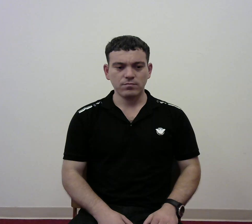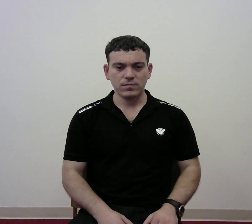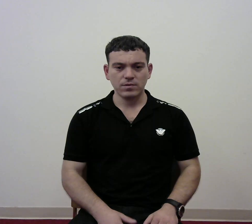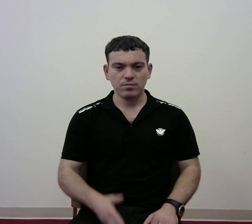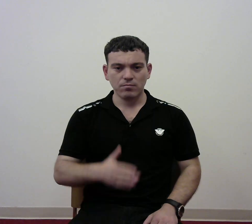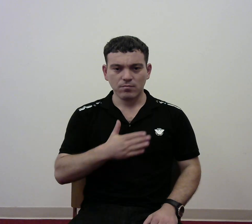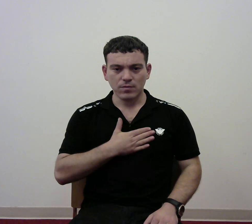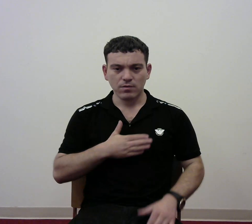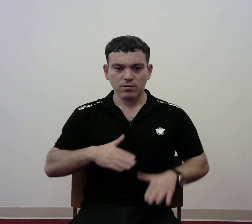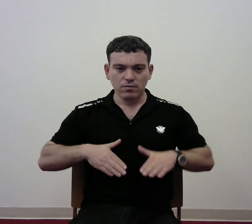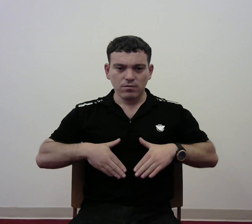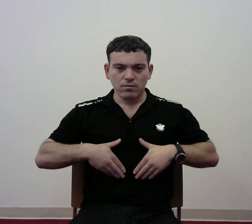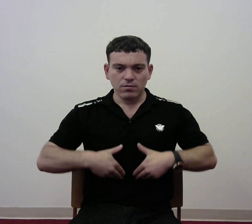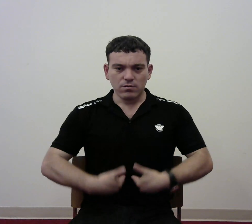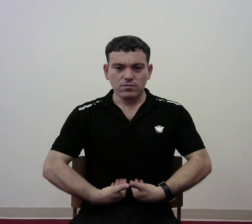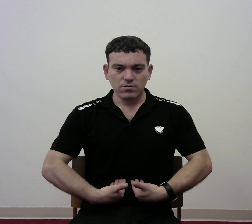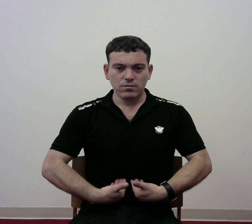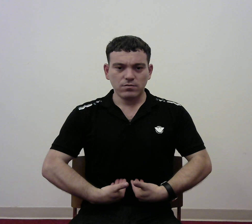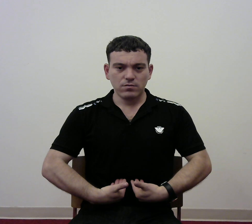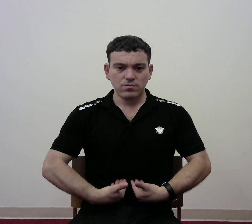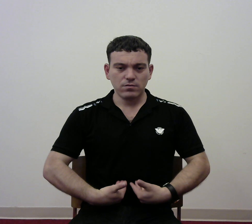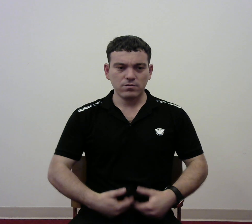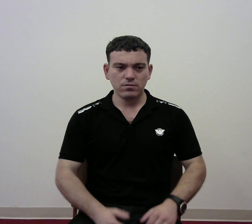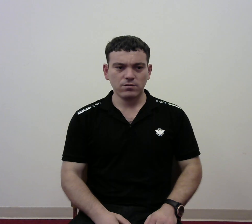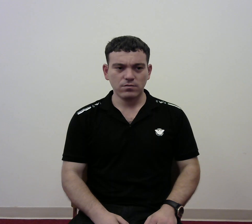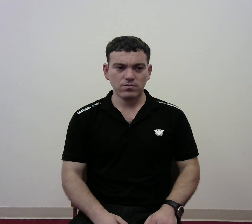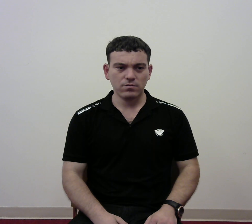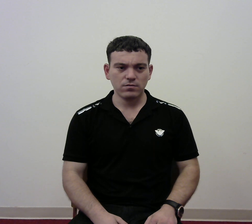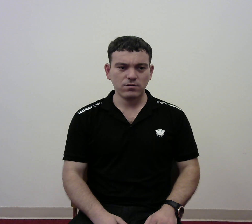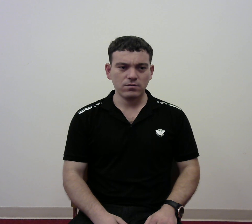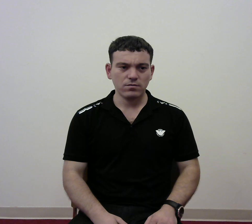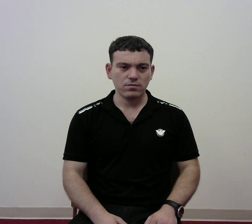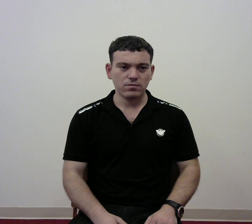Mən acam